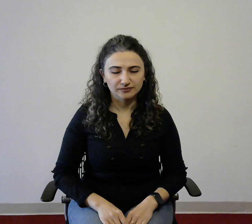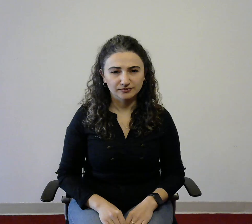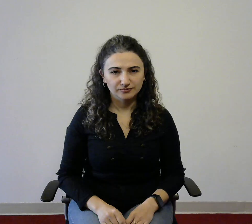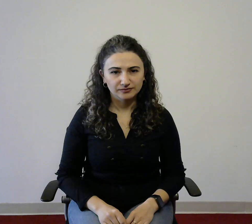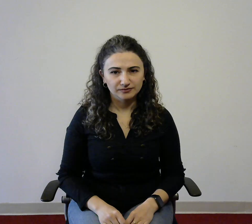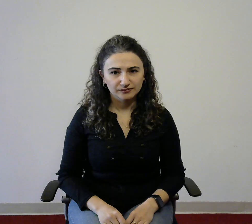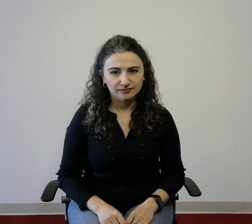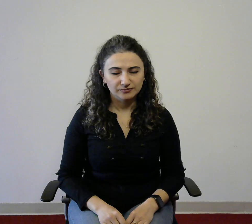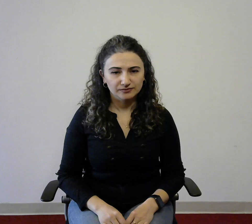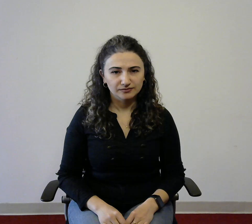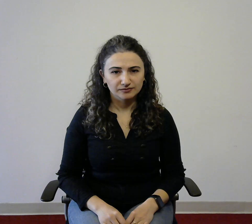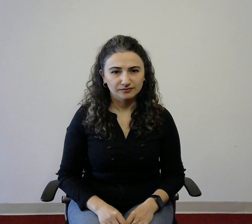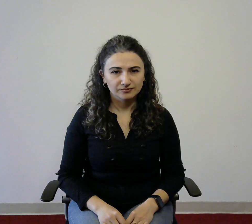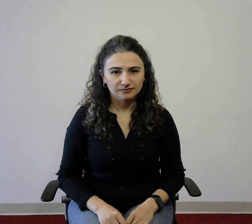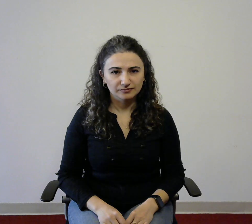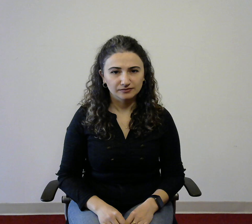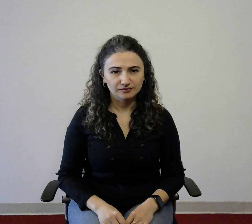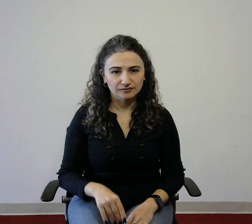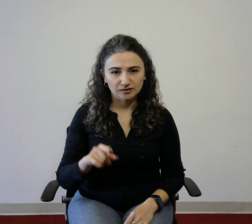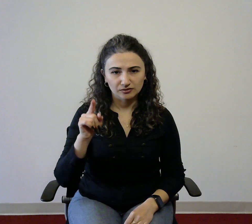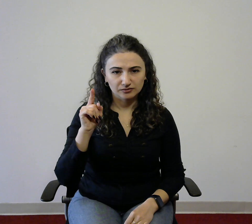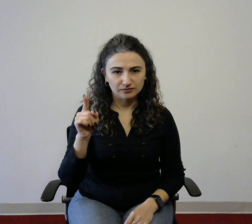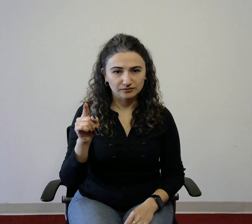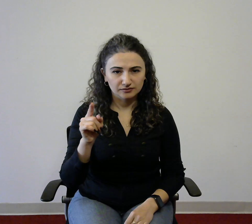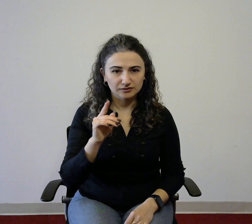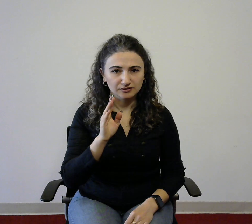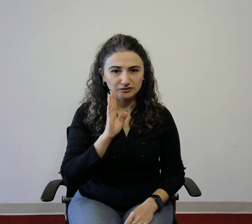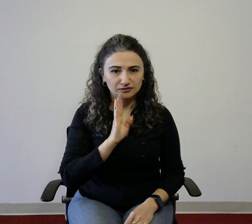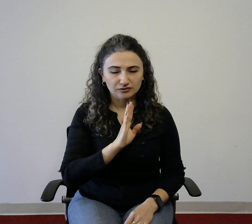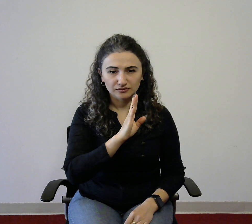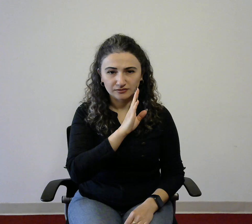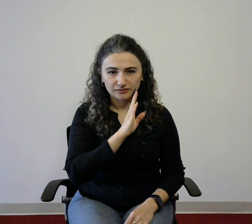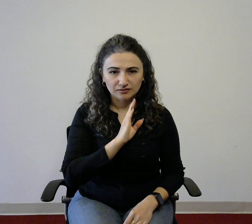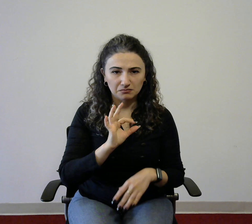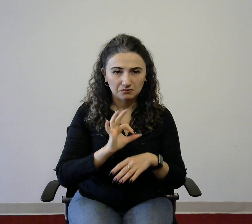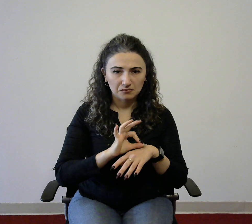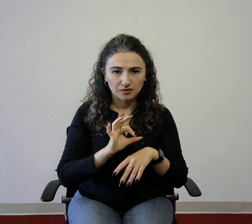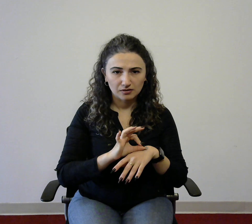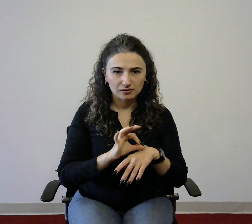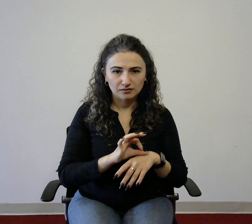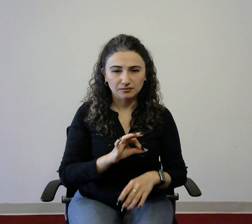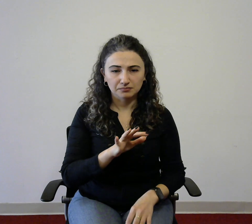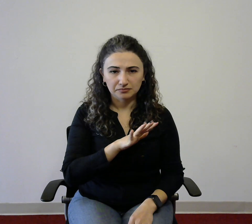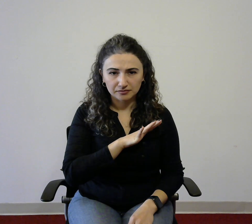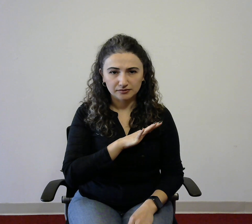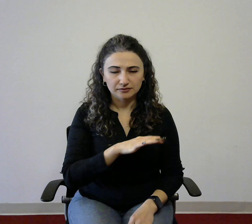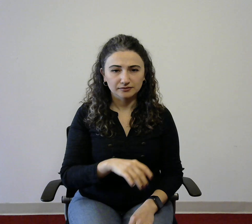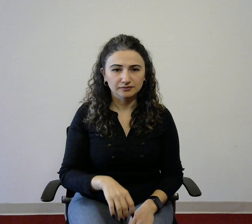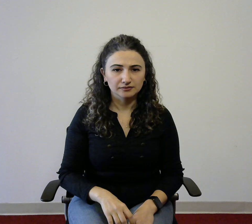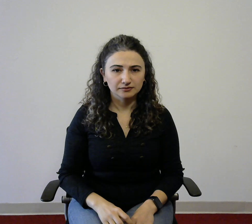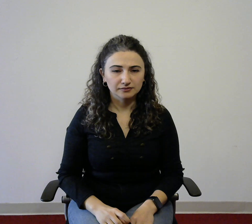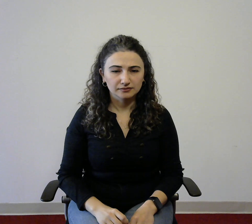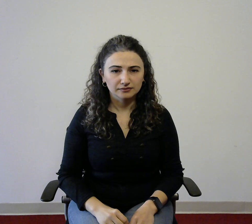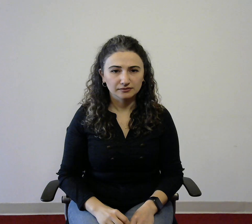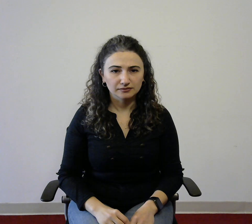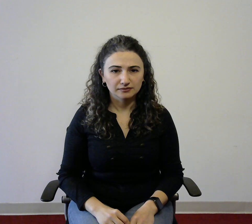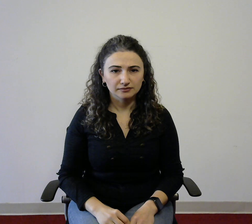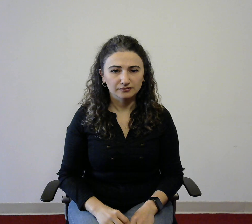Onun anası xəstələnmişdi